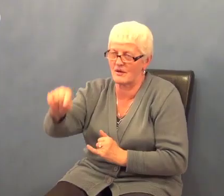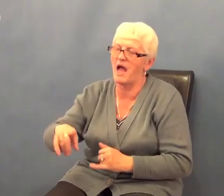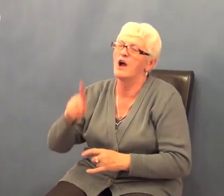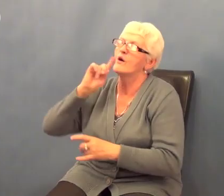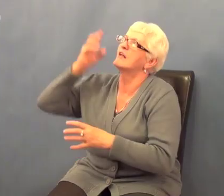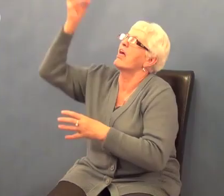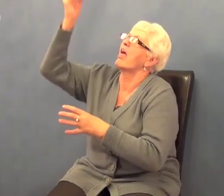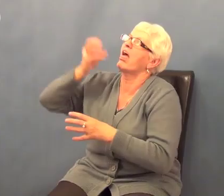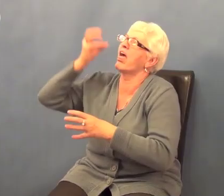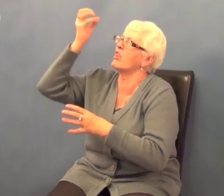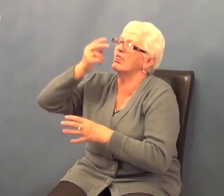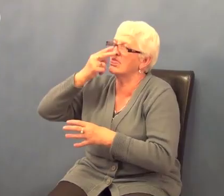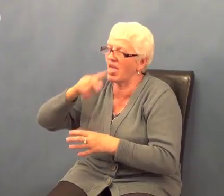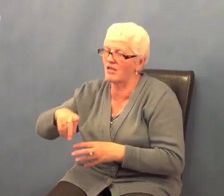A tamten mężczyzna na górze nie widzi tego, i zrywa gruszki.